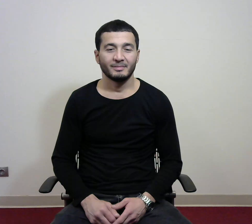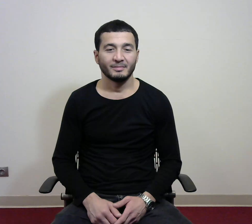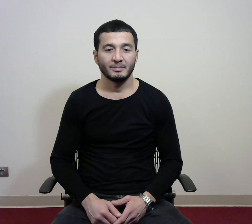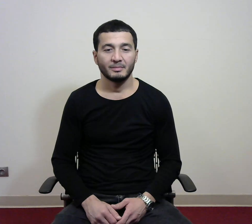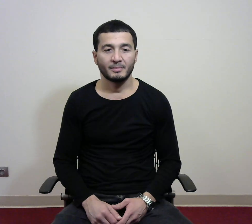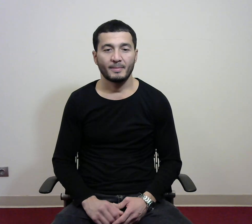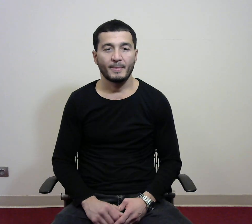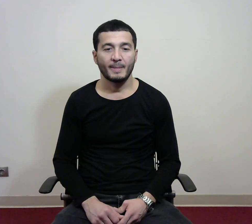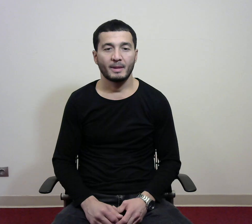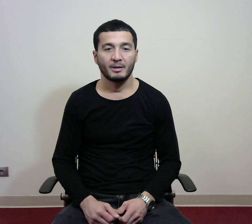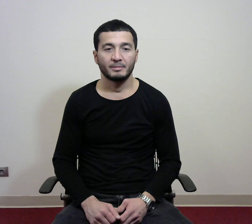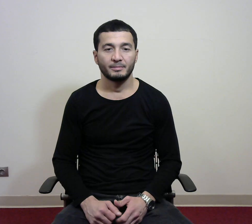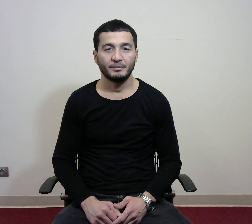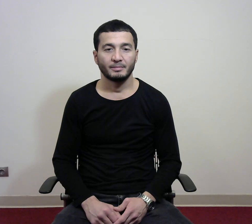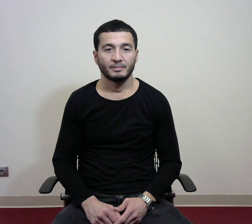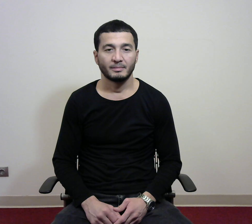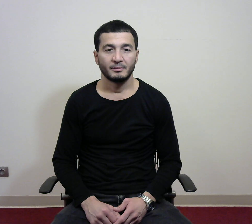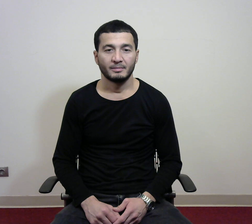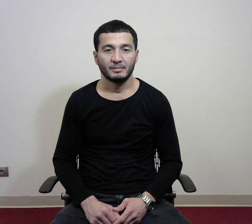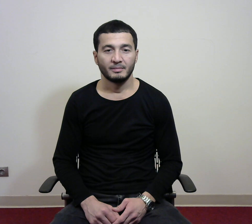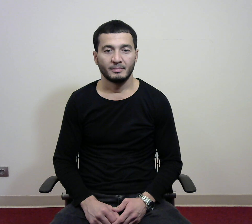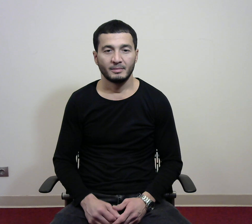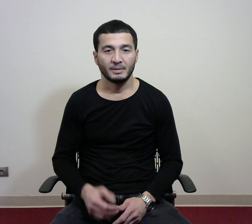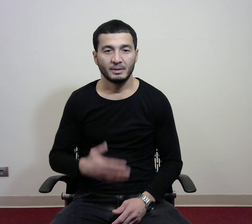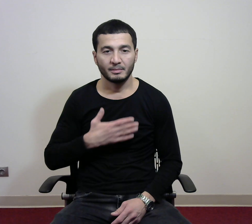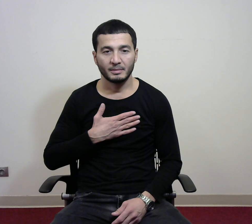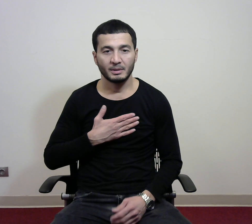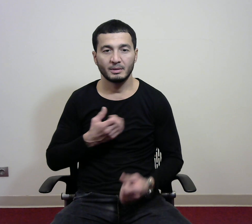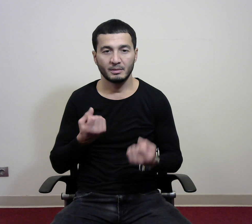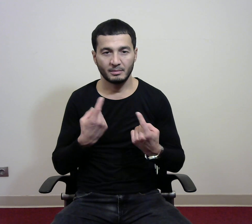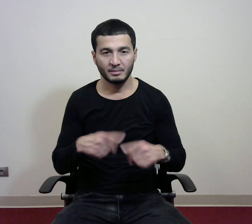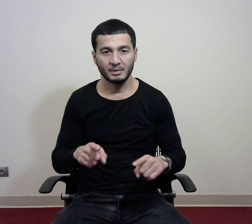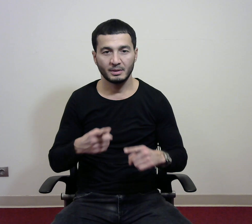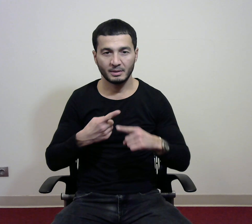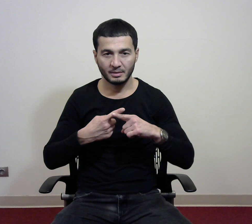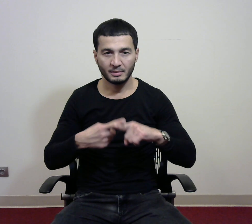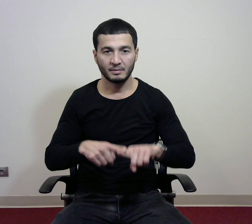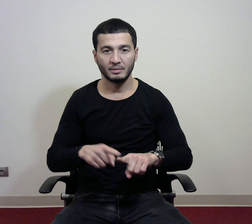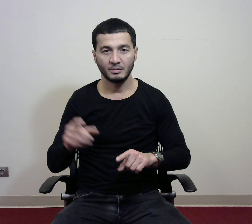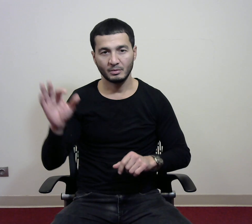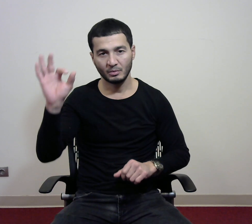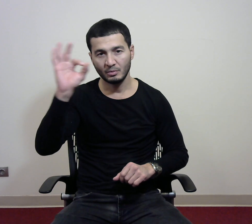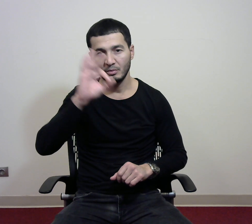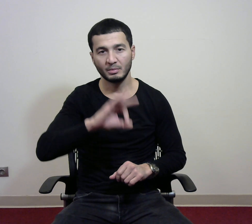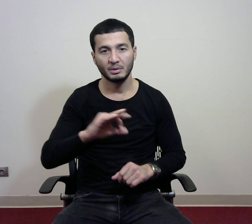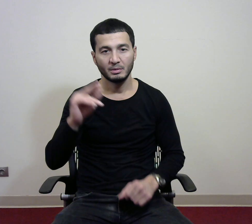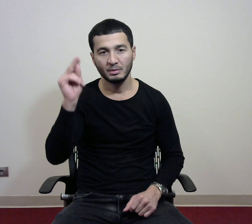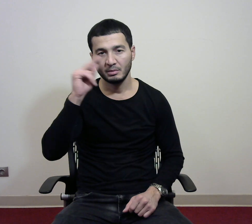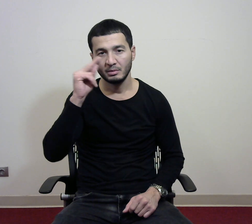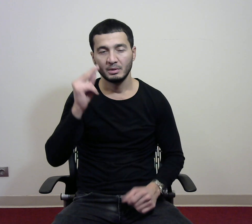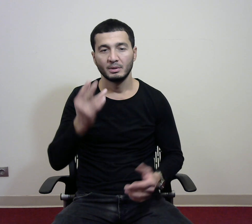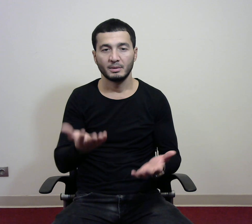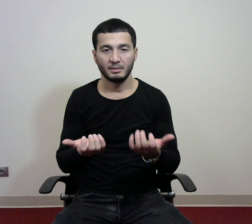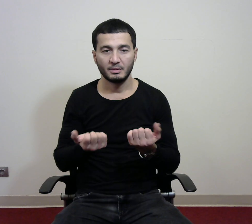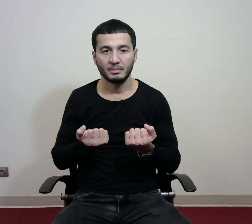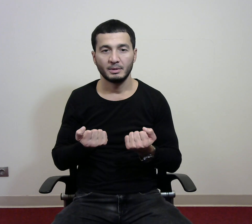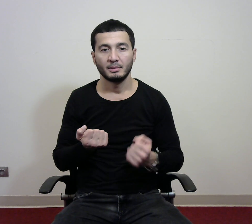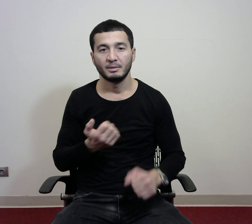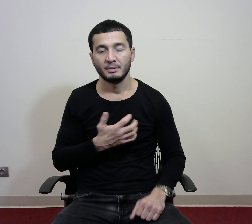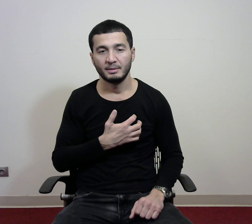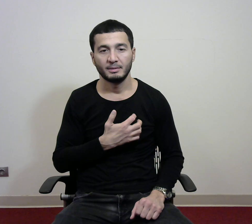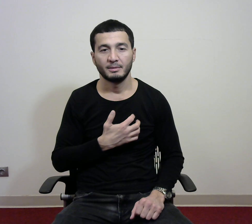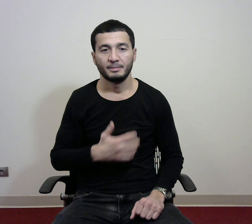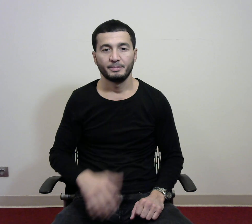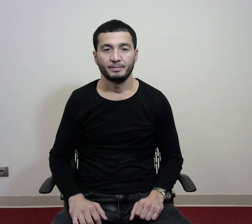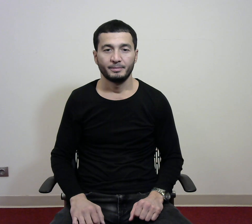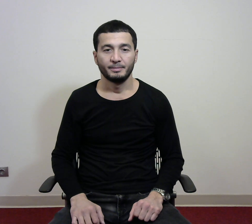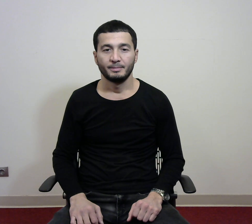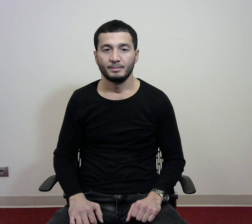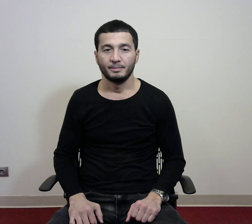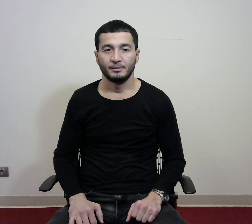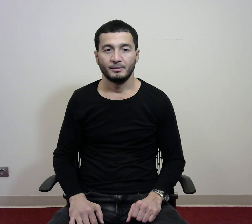Mən fərqli ixtisas üzrə təhsil almaq istəyirəm